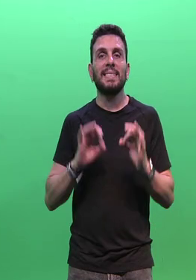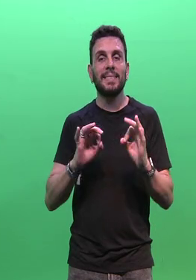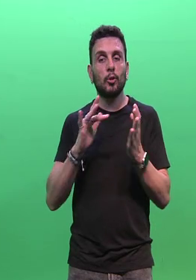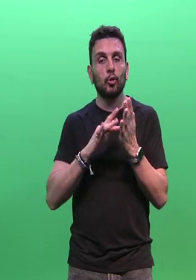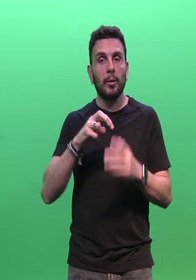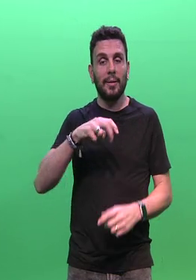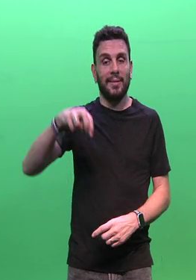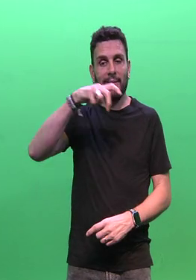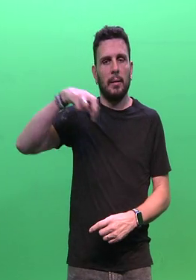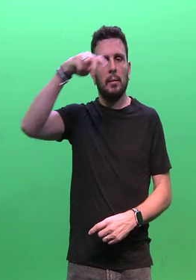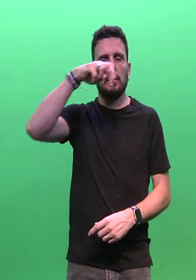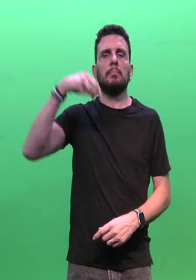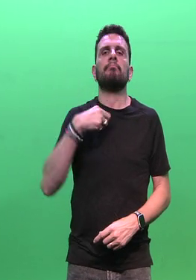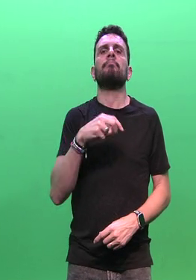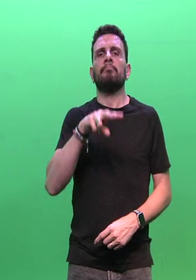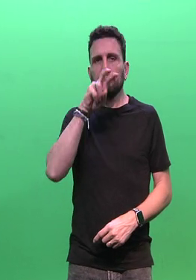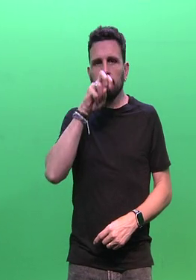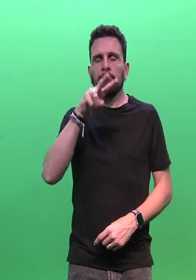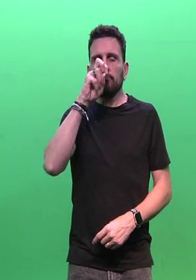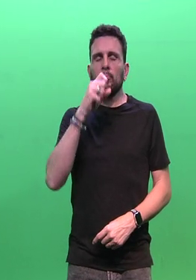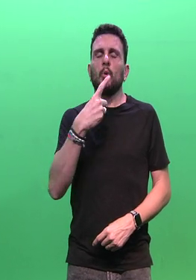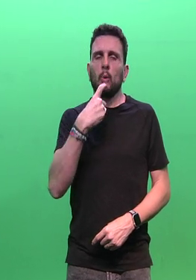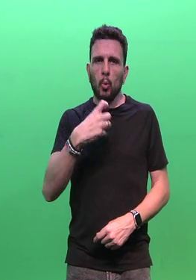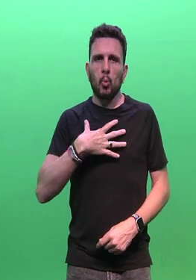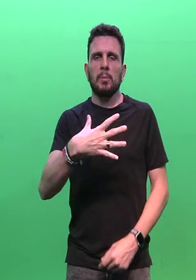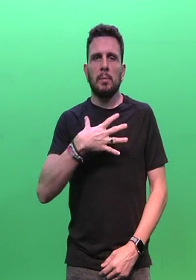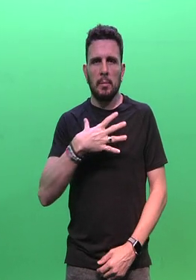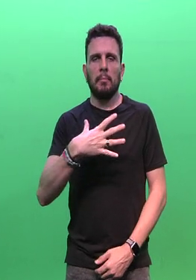Quan pujo escales em costa respirar.